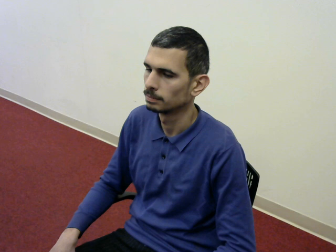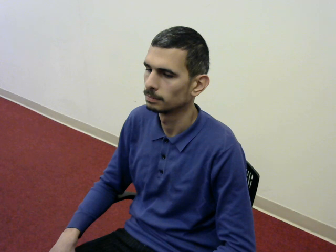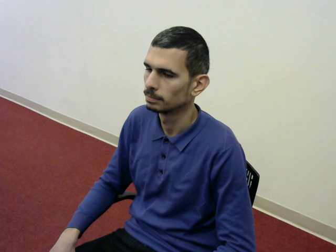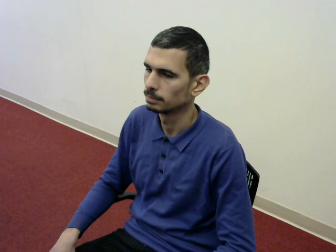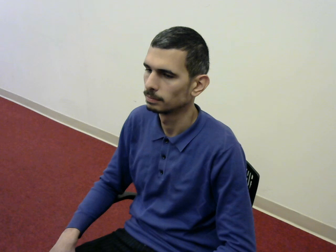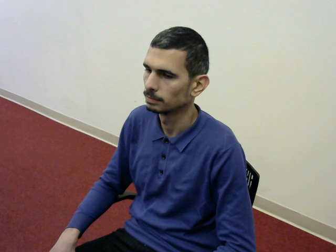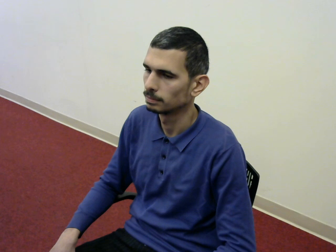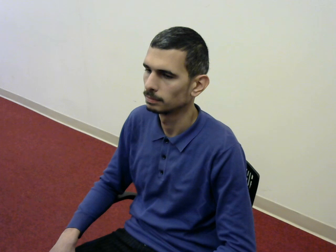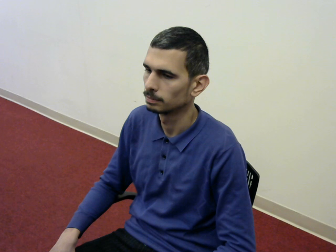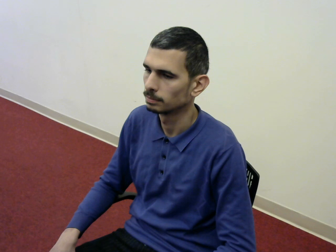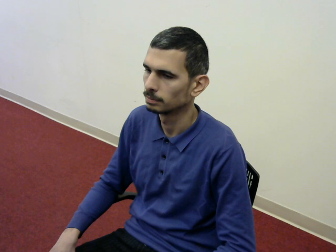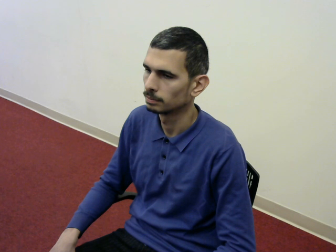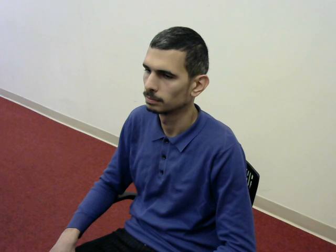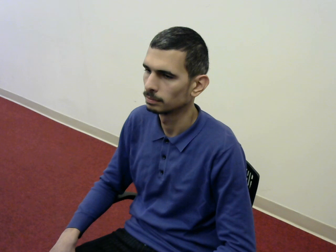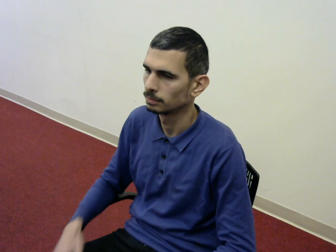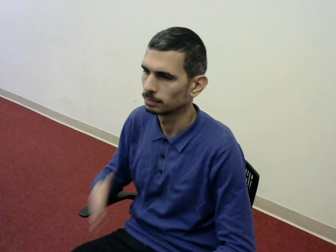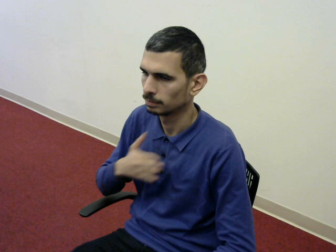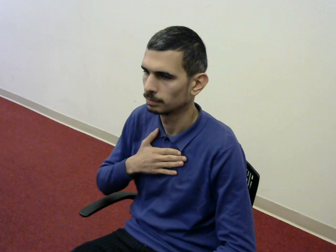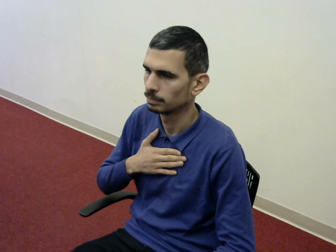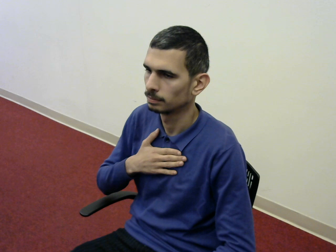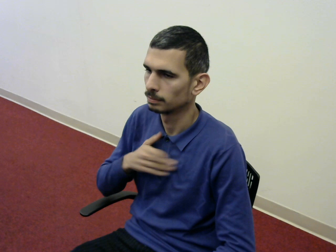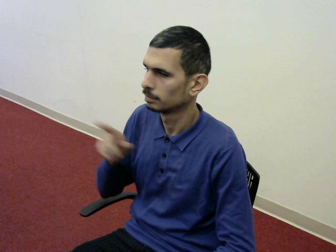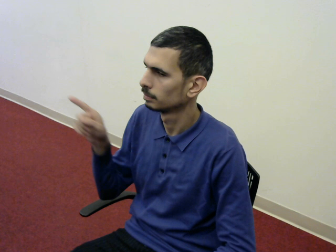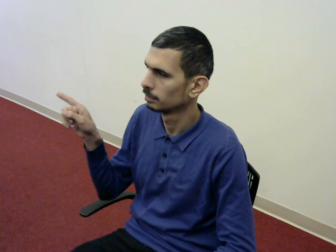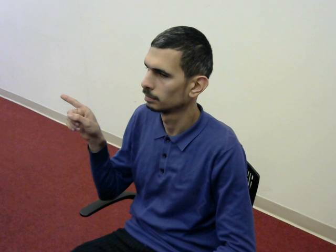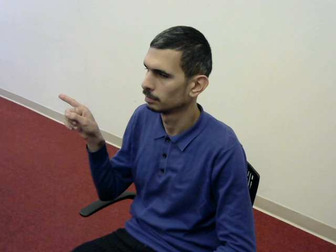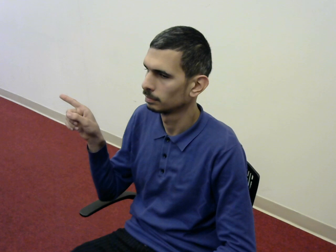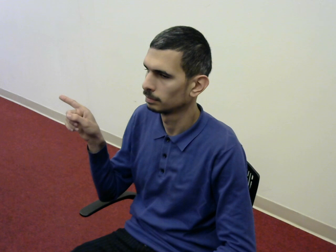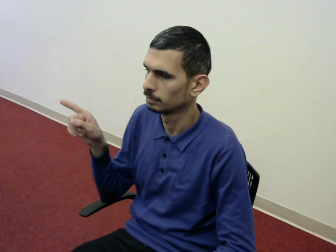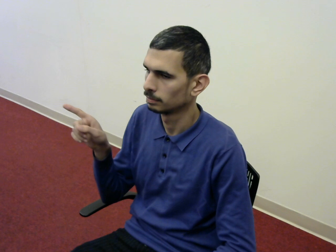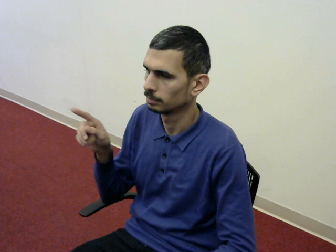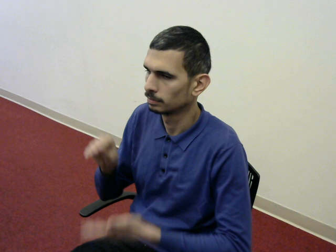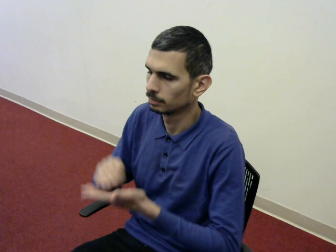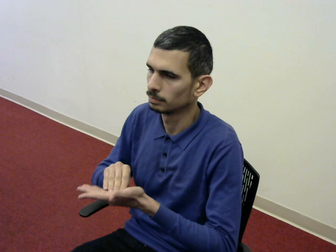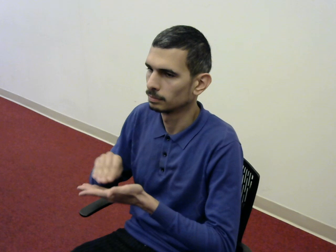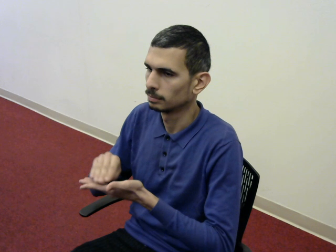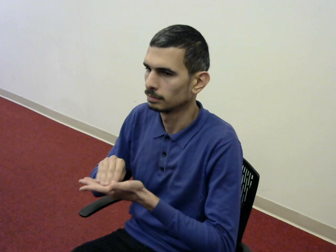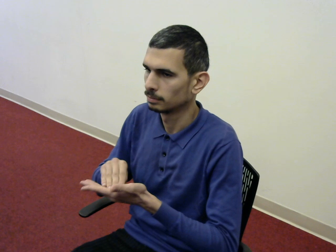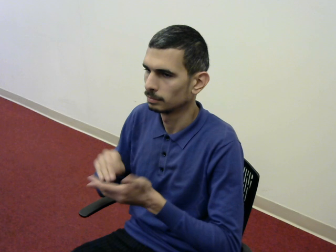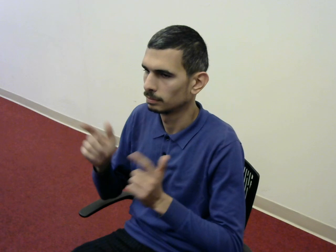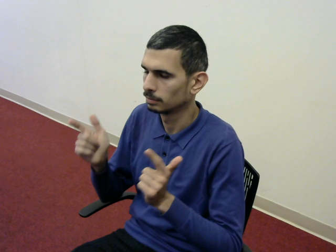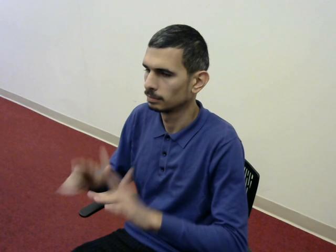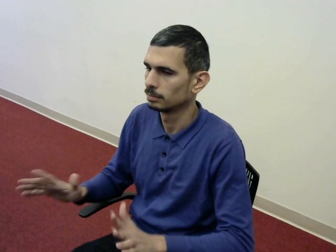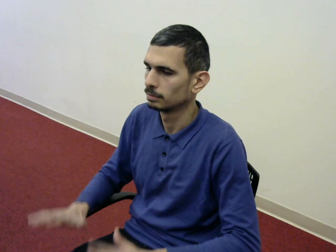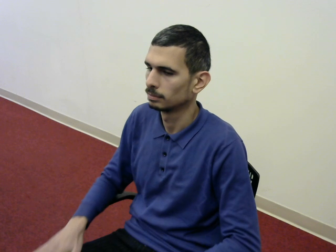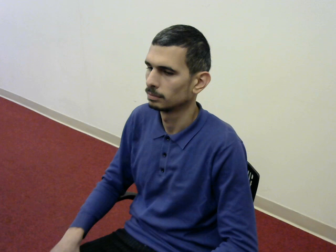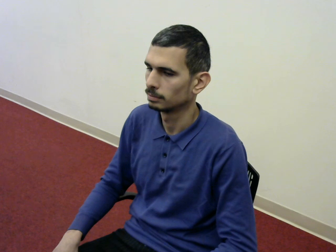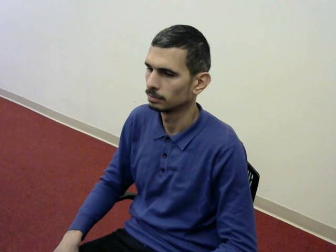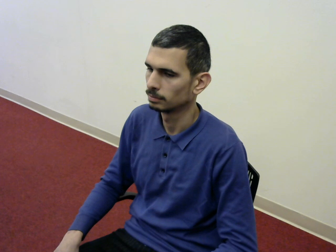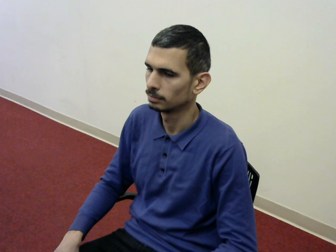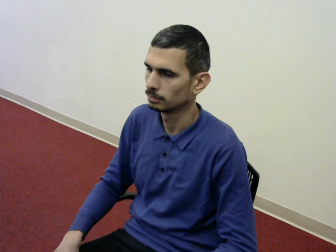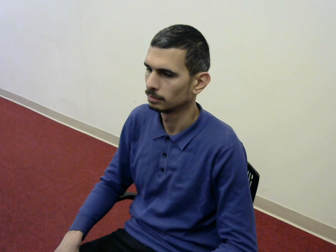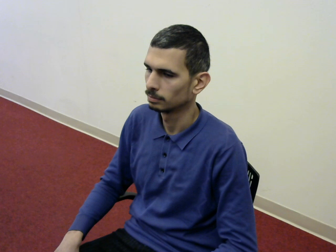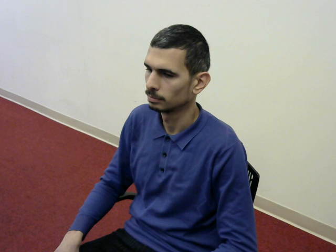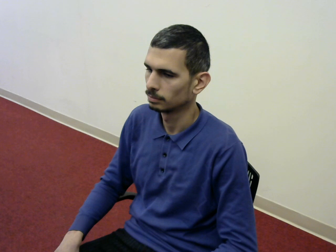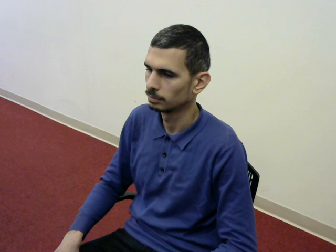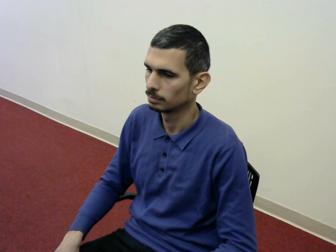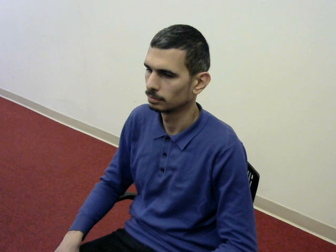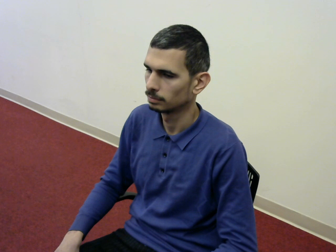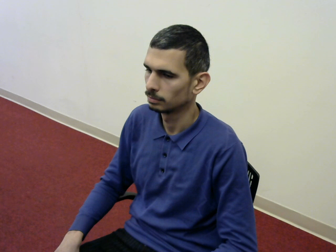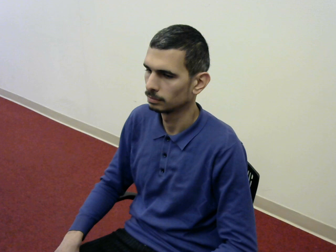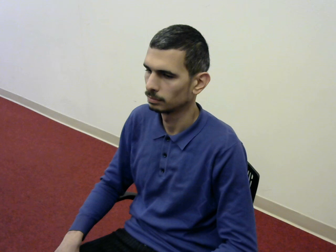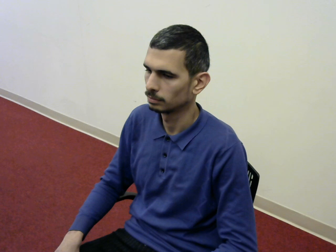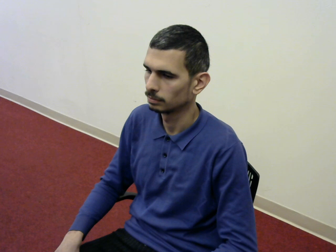Mən onun yazdıqları ilə razı deyiləm